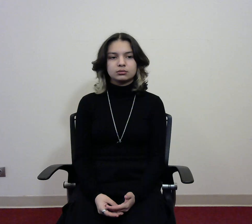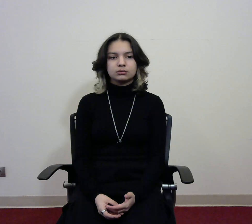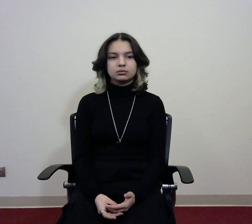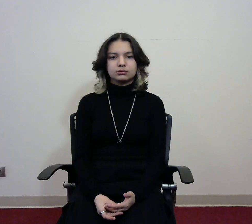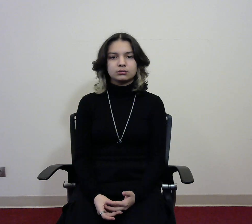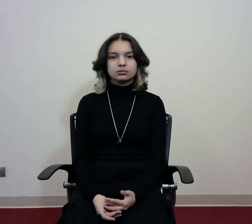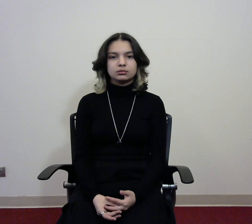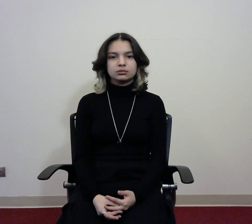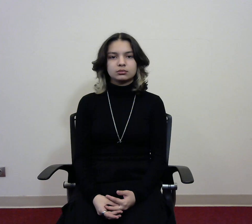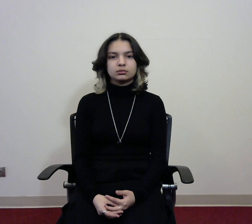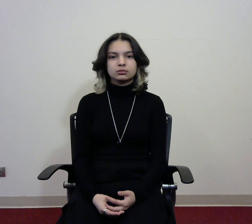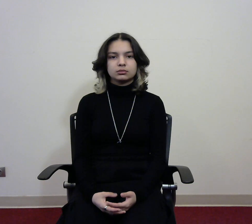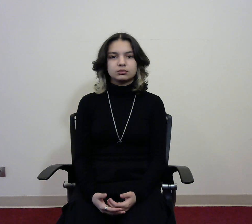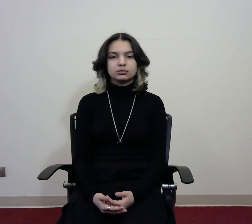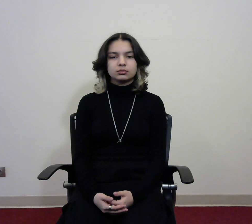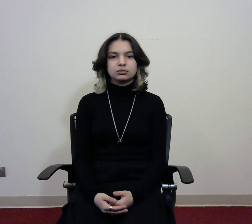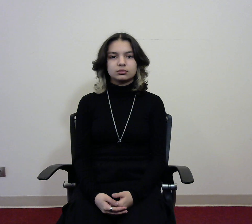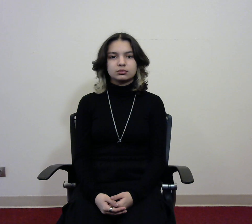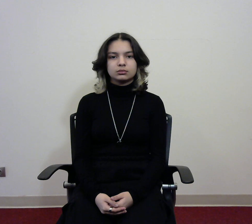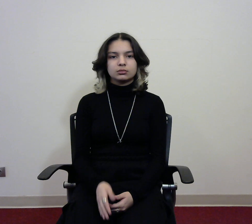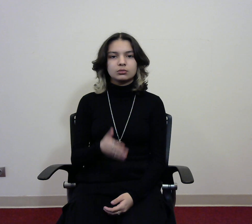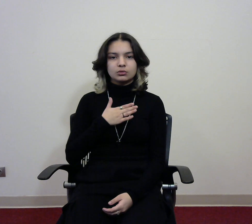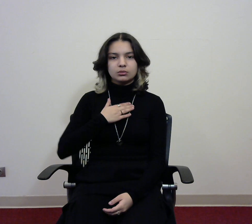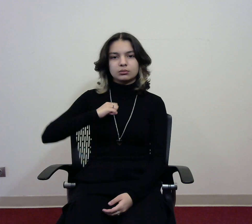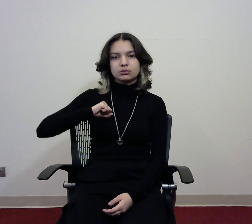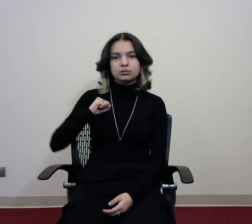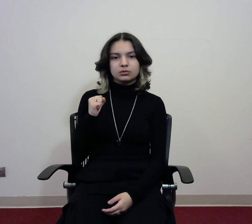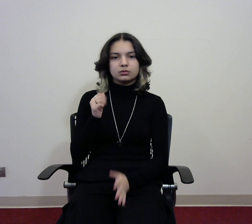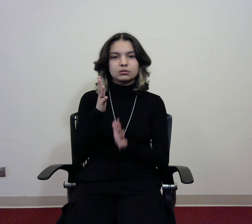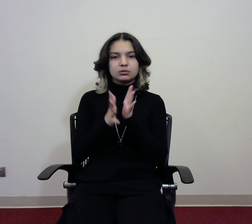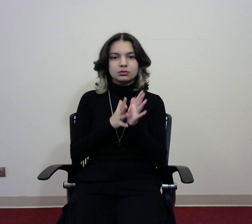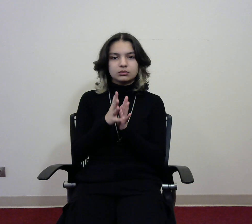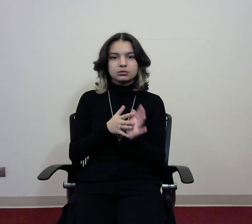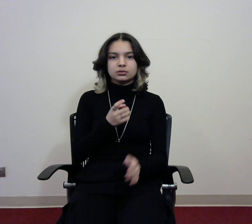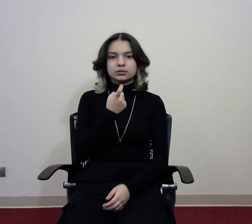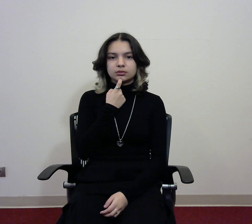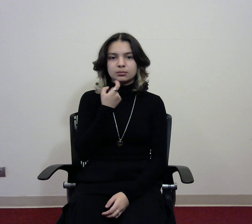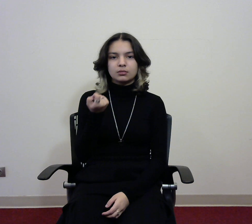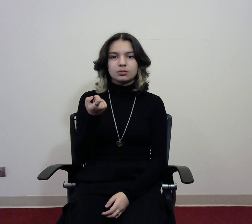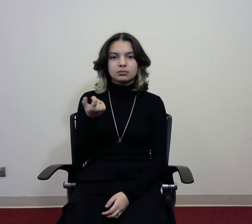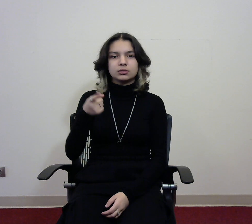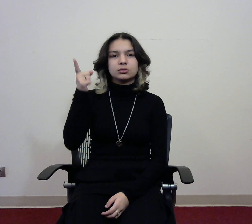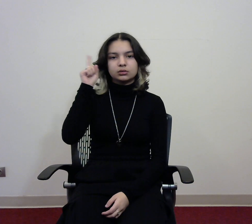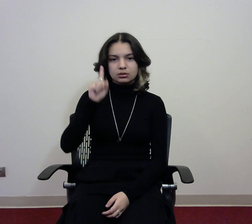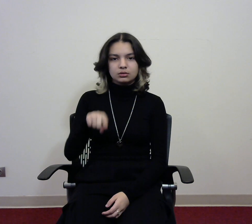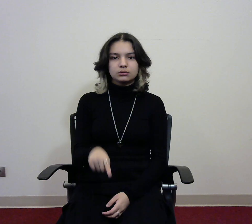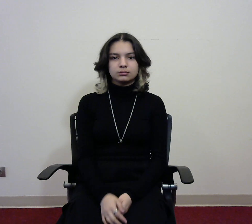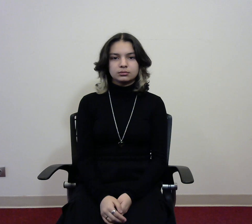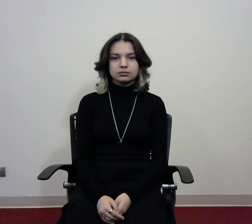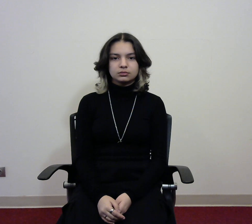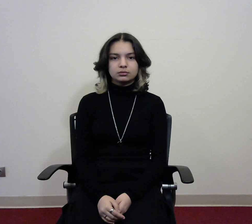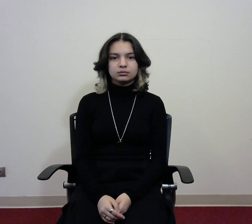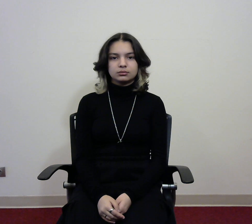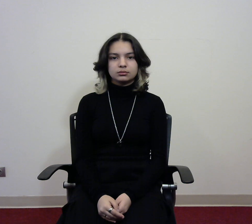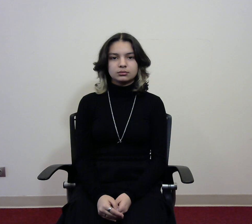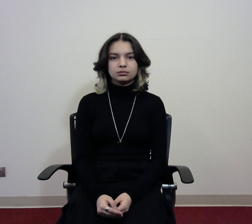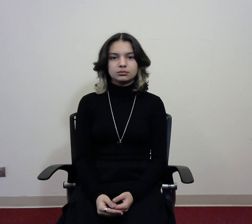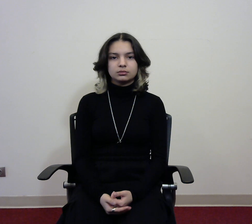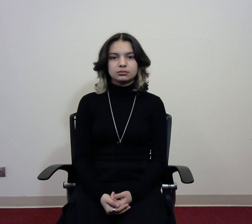Mənim dostum jest dilini azca bilir